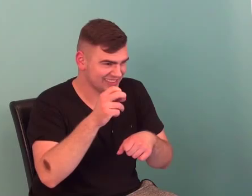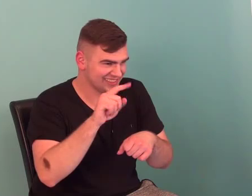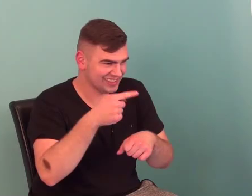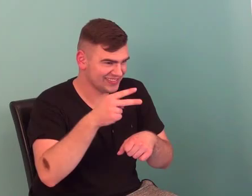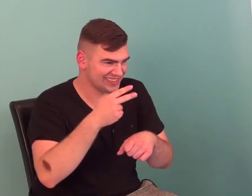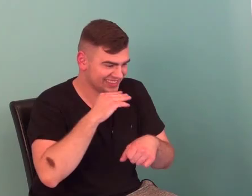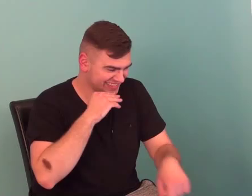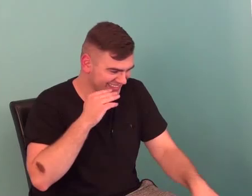Godzina, dwie godziny wystarczą?